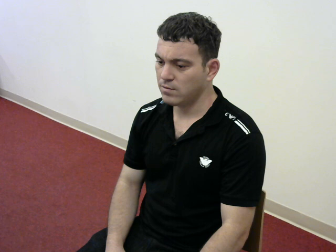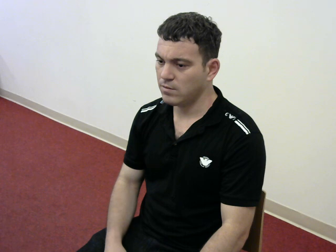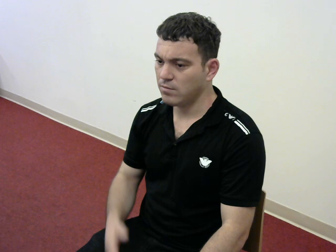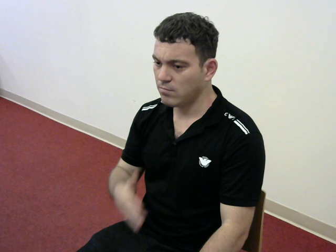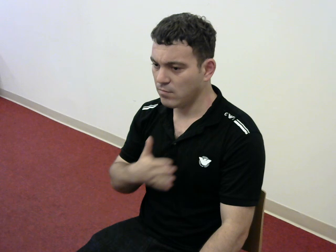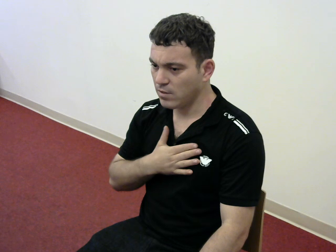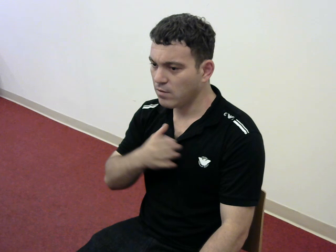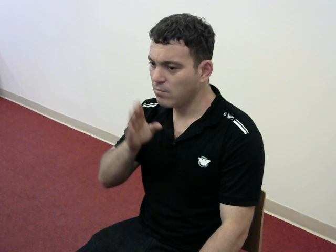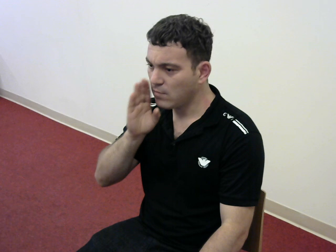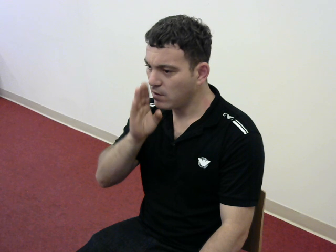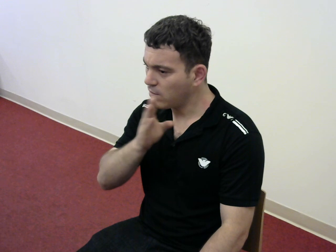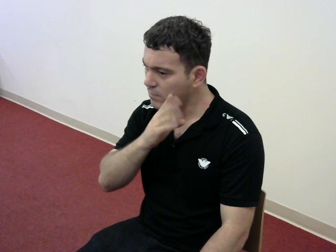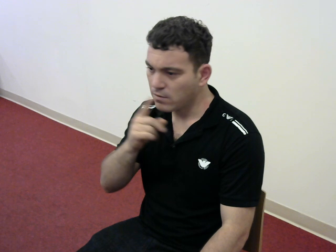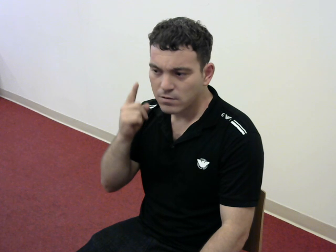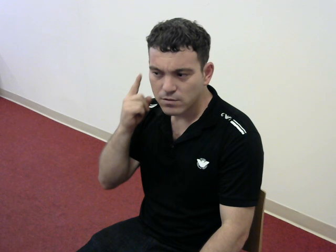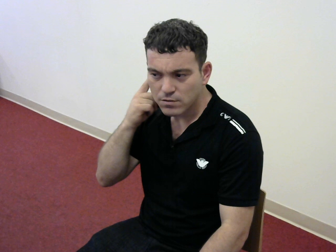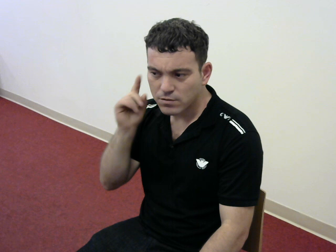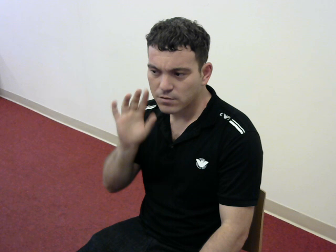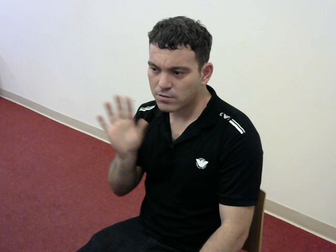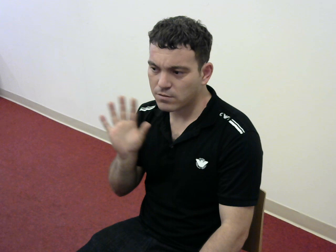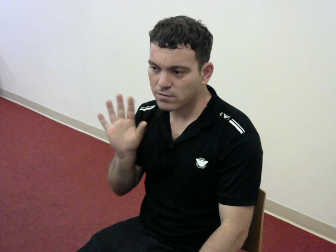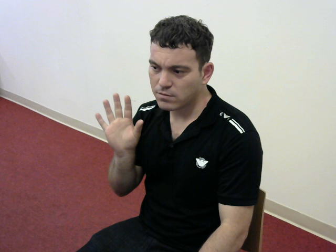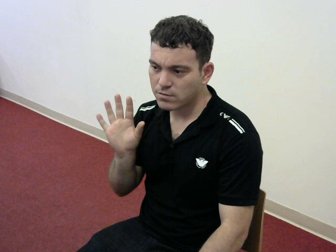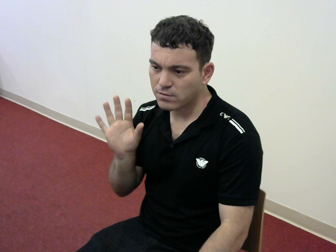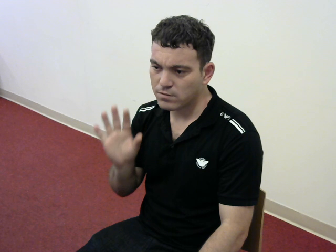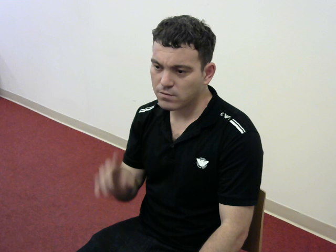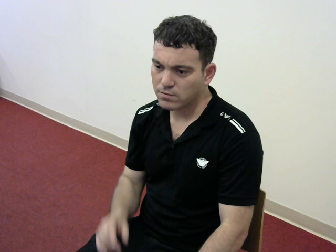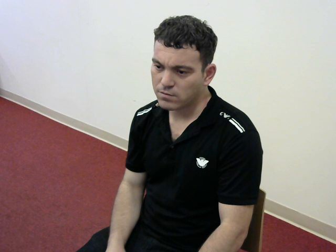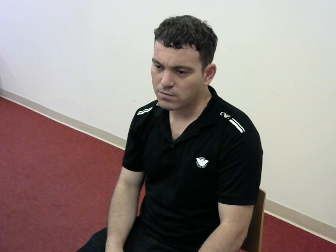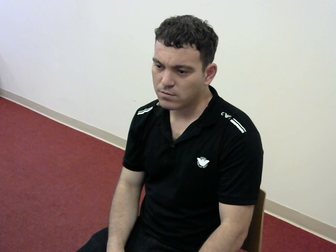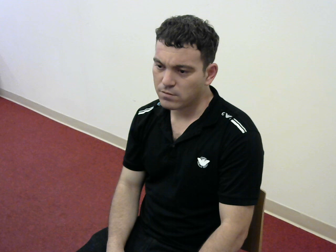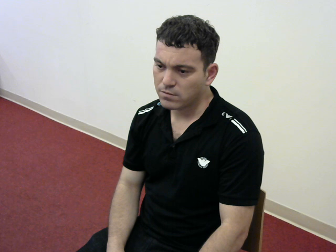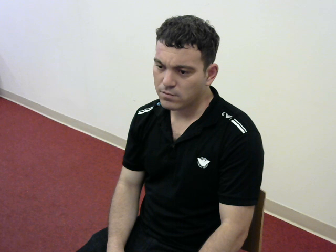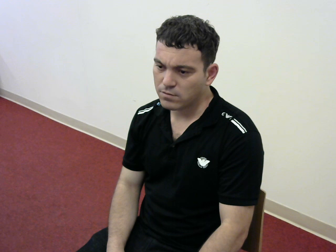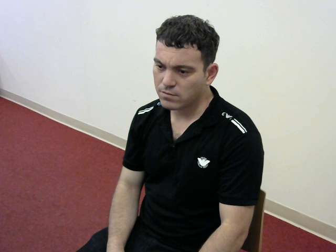Mənim anam eşitmir